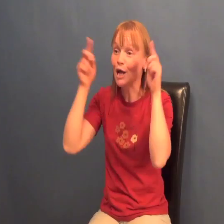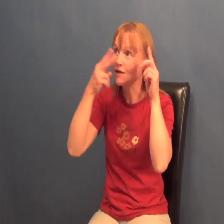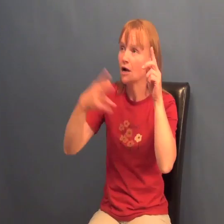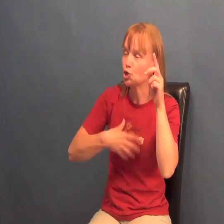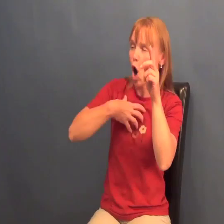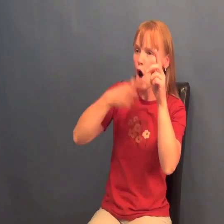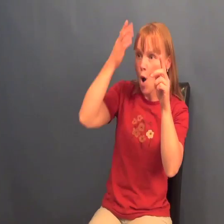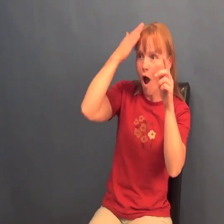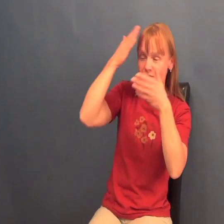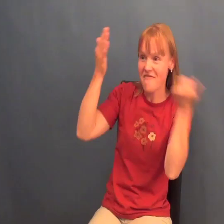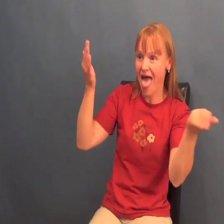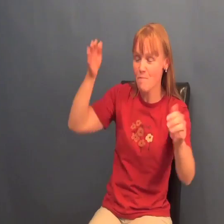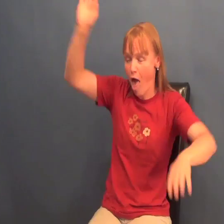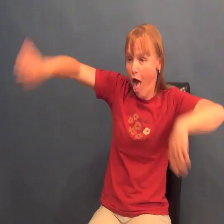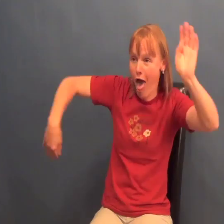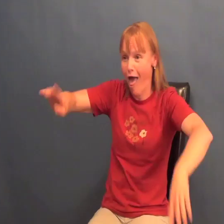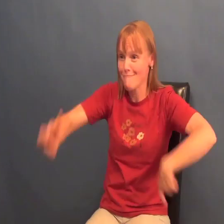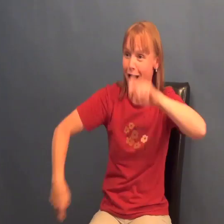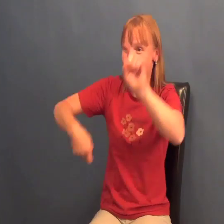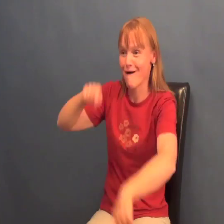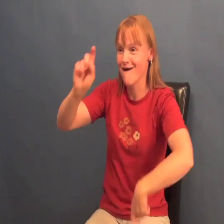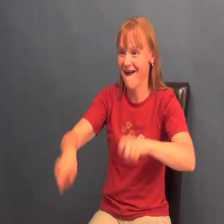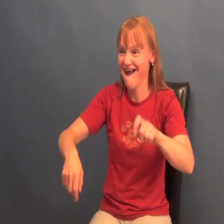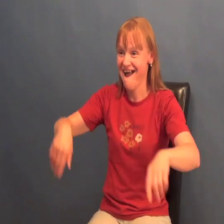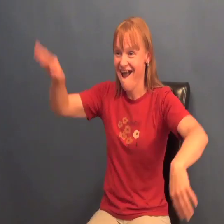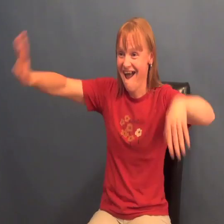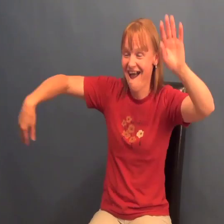Myszka Miki jest w szoku. Widzi stwora bez głowy, który idzie i macha rękami.